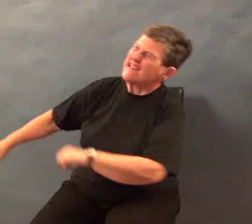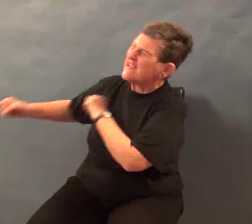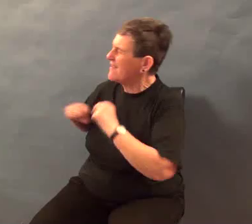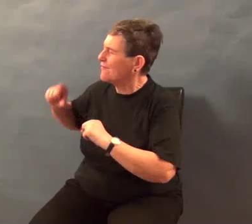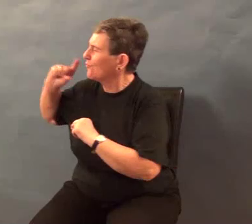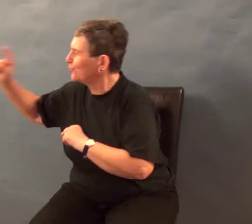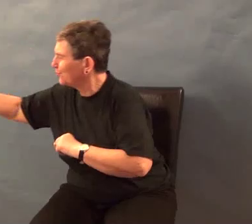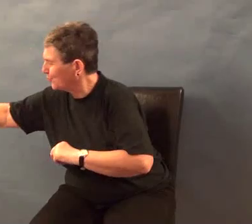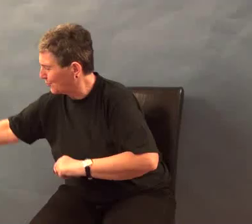Odchodzą.